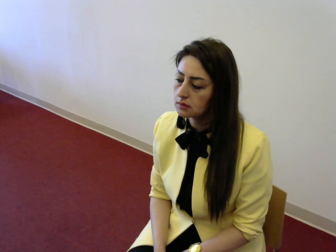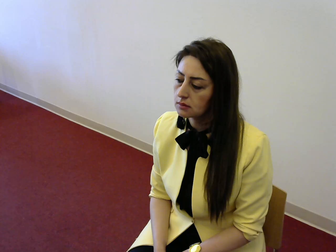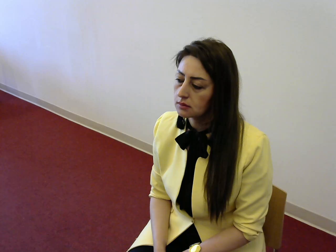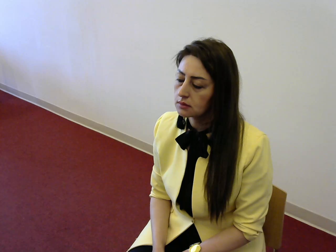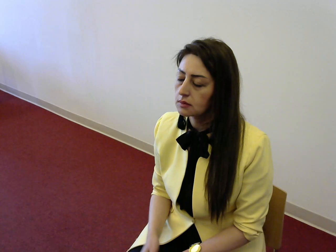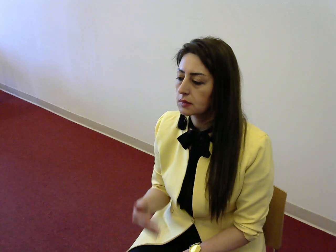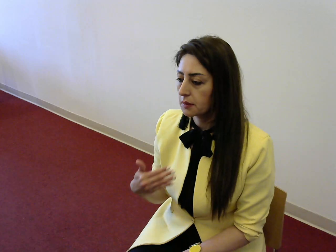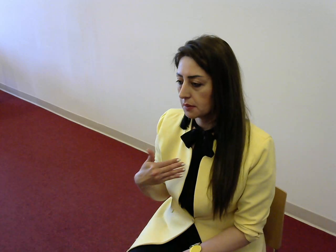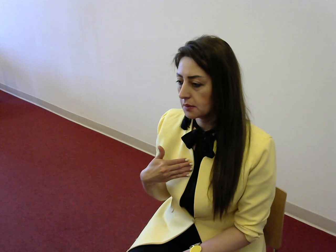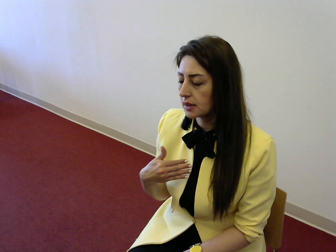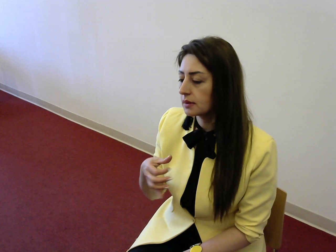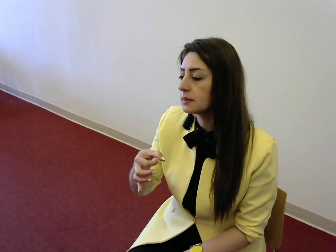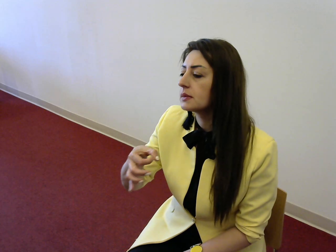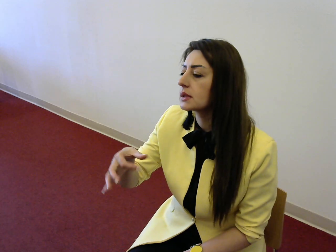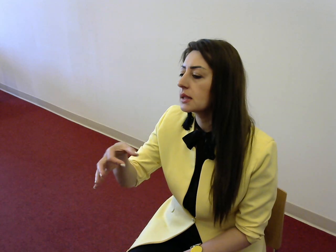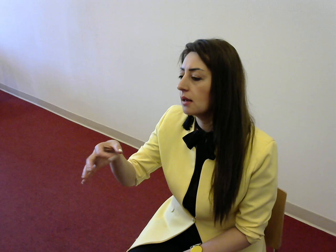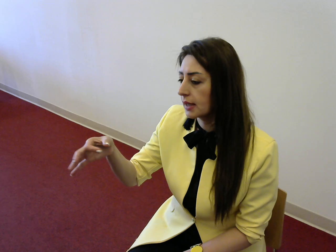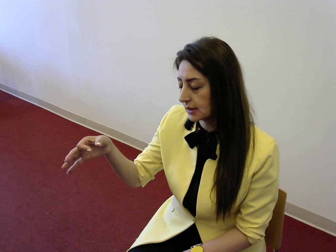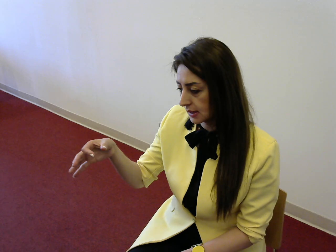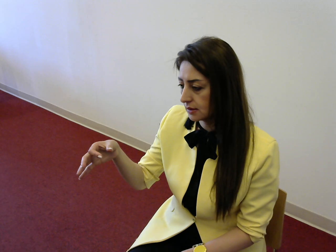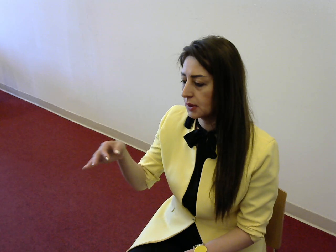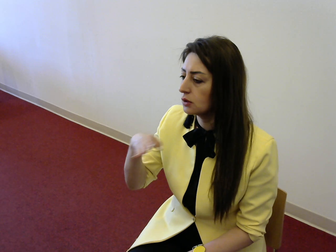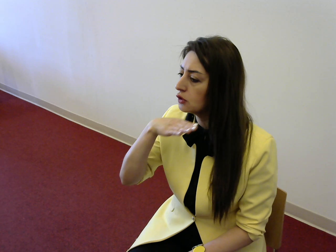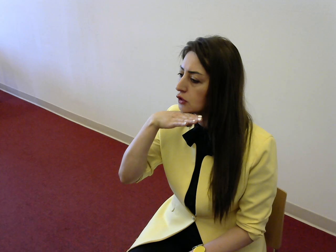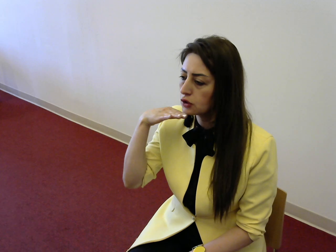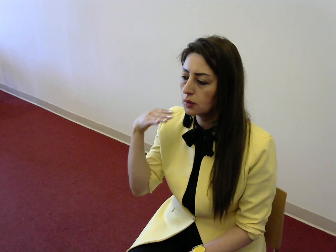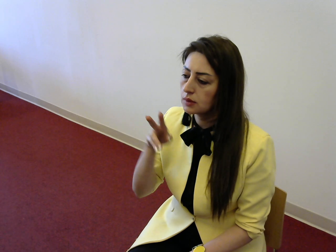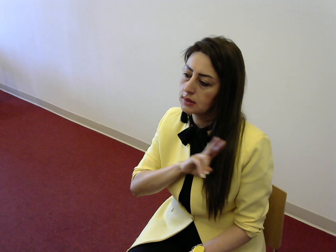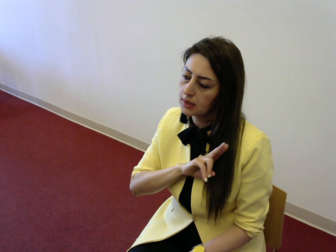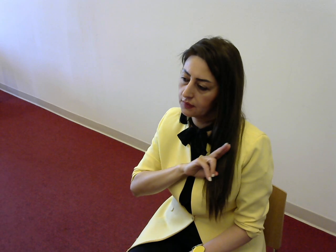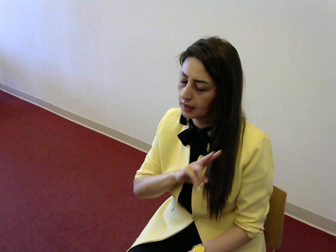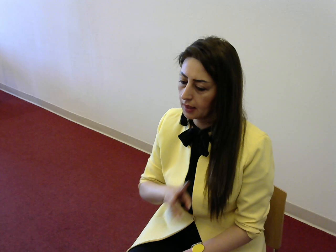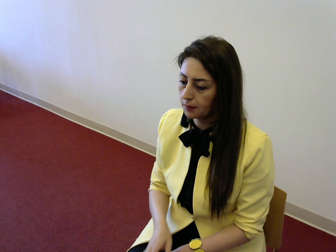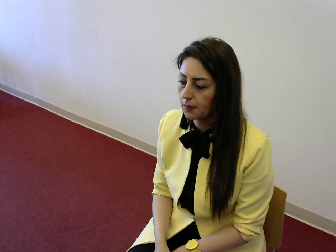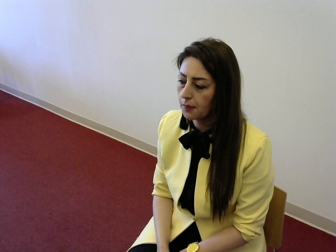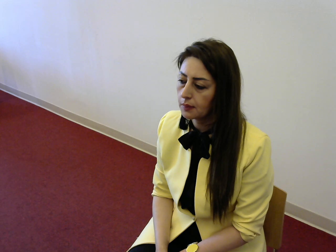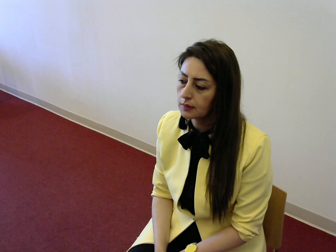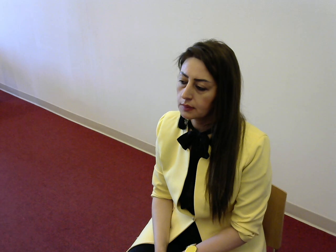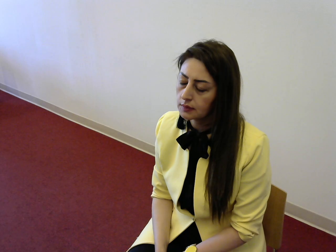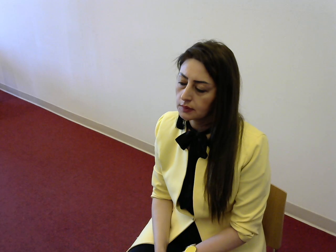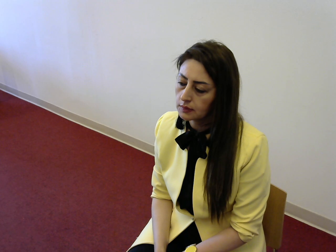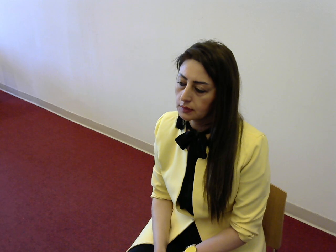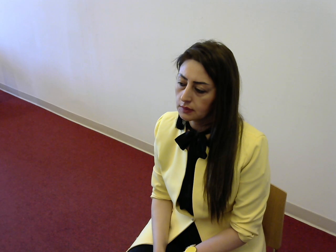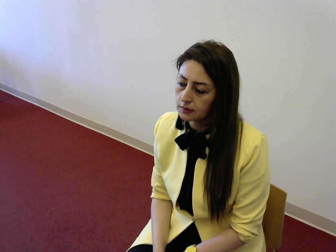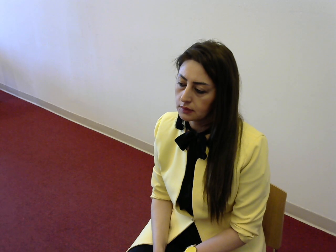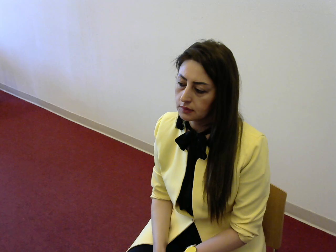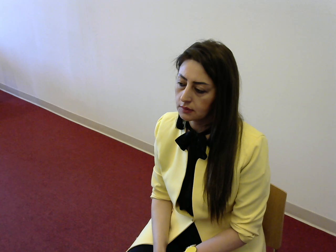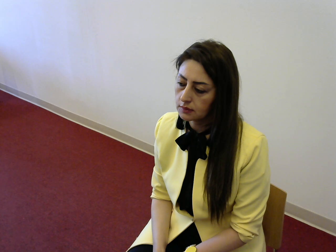Mən səyahət etməyi çox sevirəm